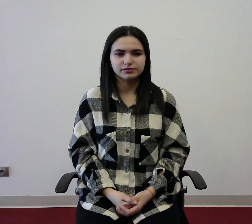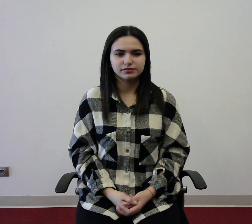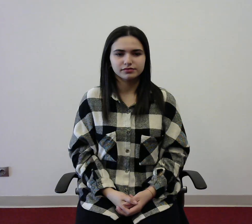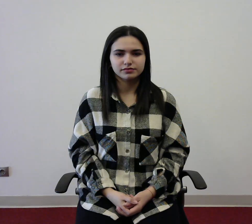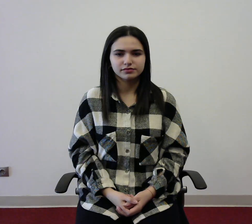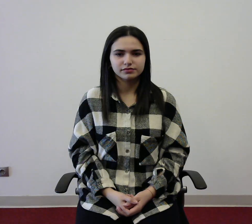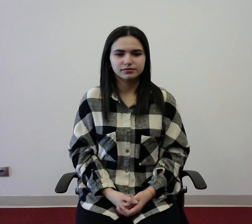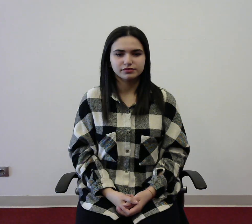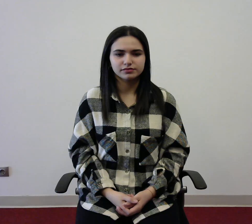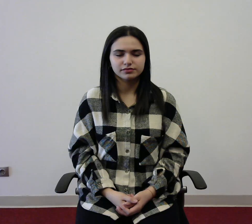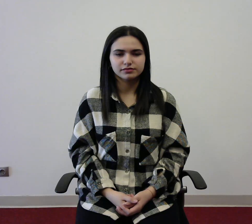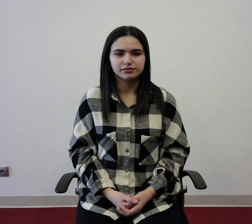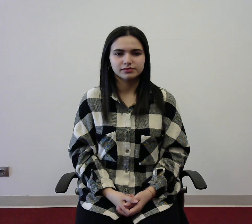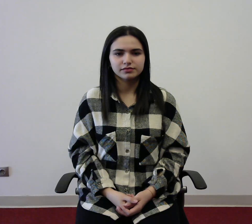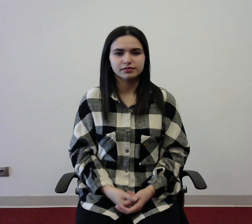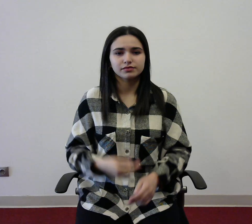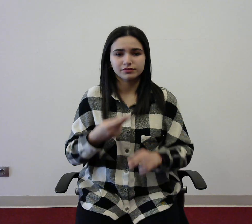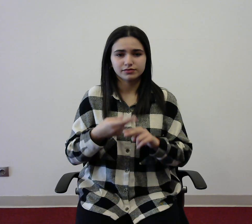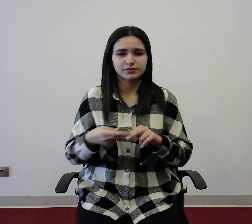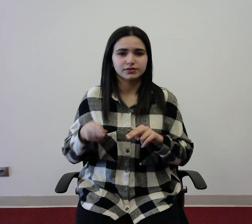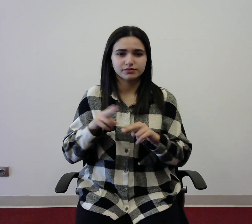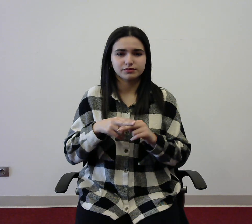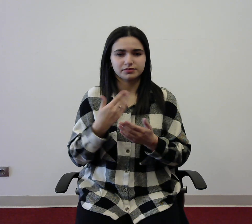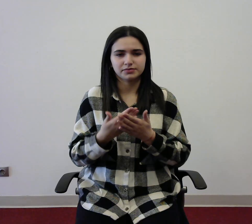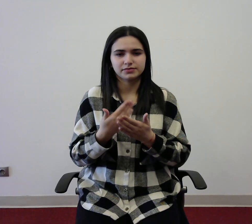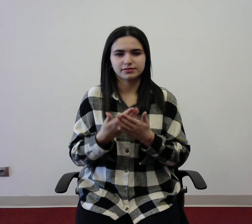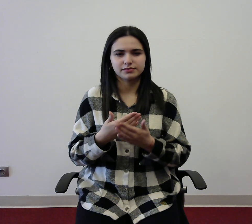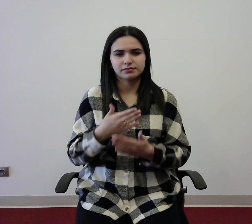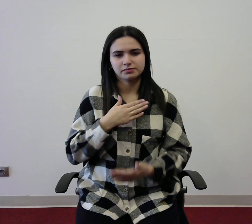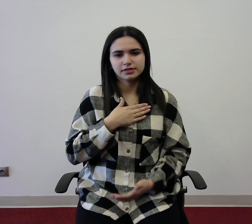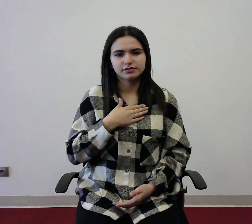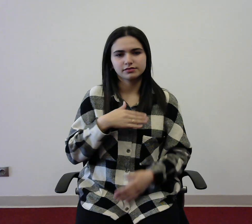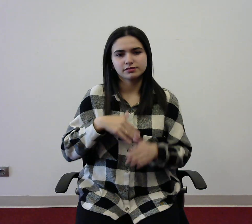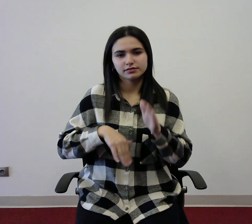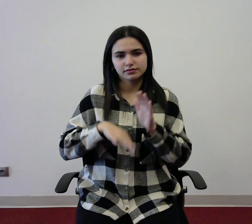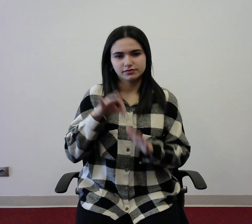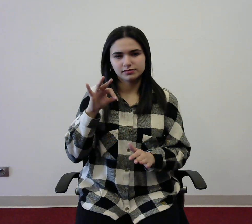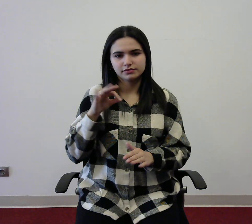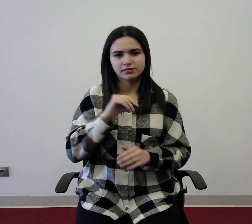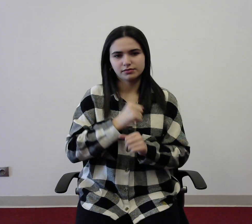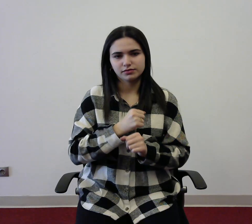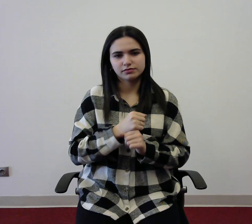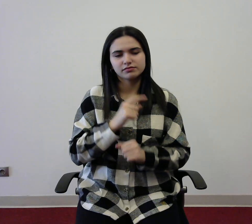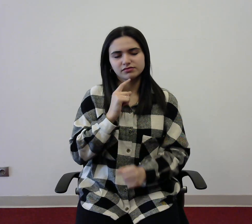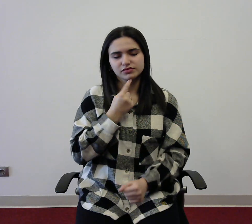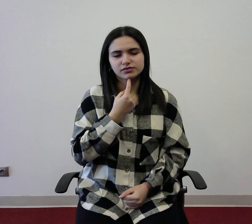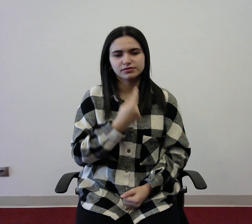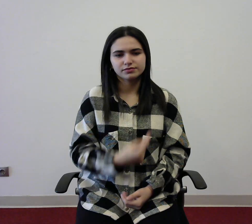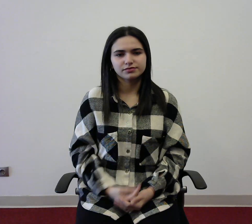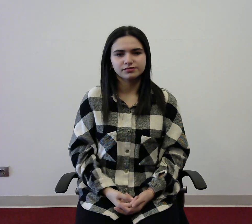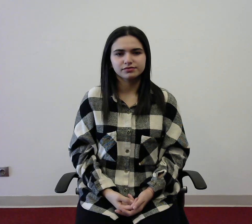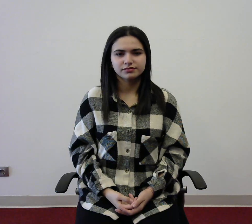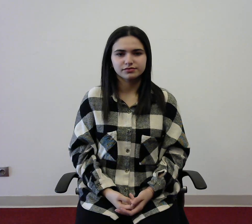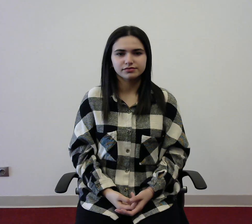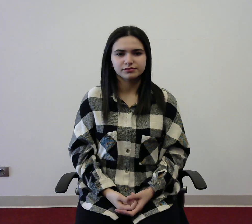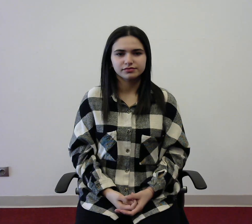Bu məsələdə mənə seçim etmək çətindir